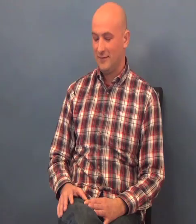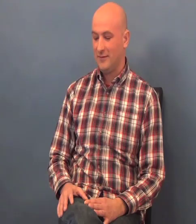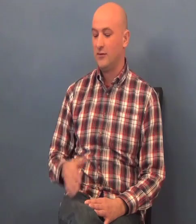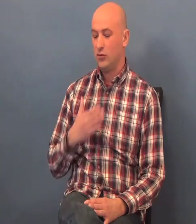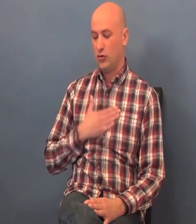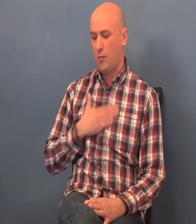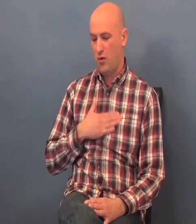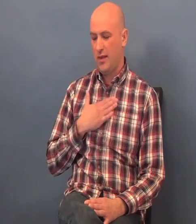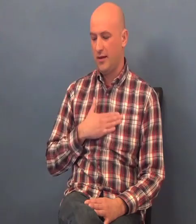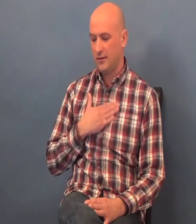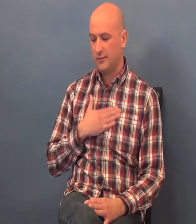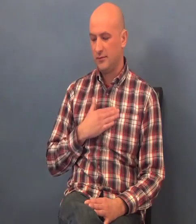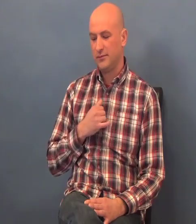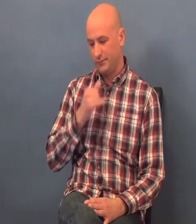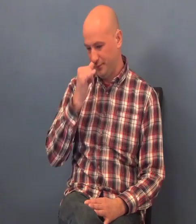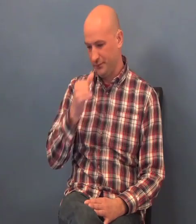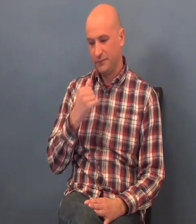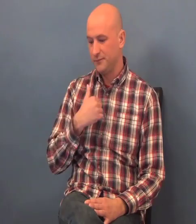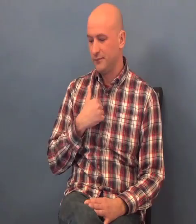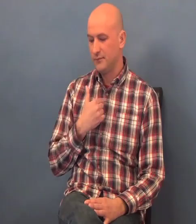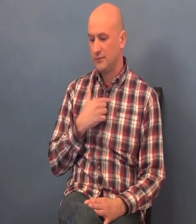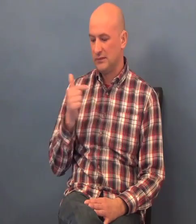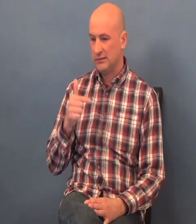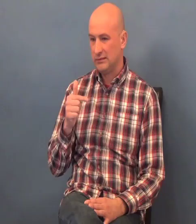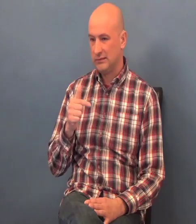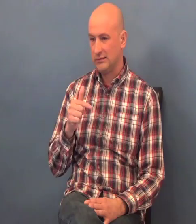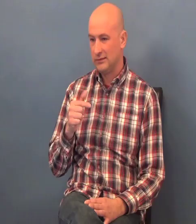W sobotę... nie mogę, jestem zajęty.